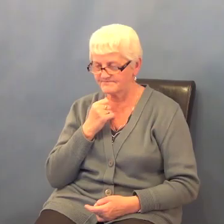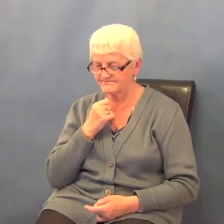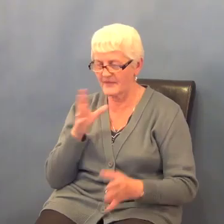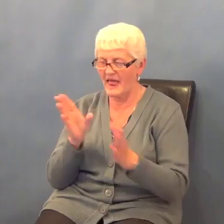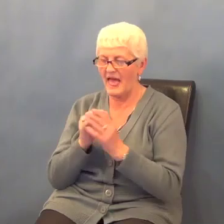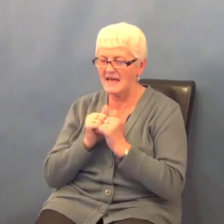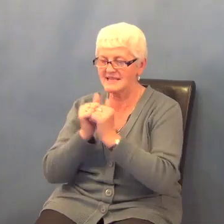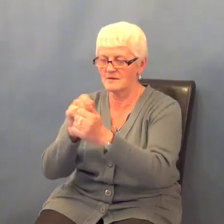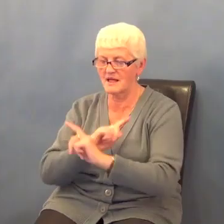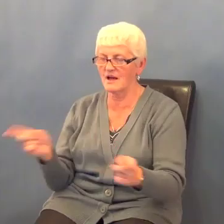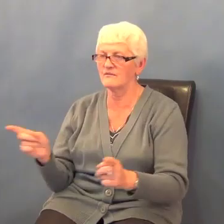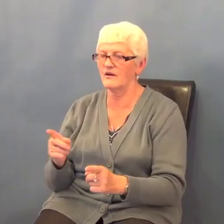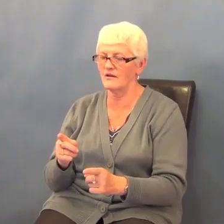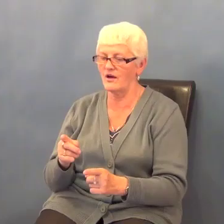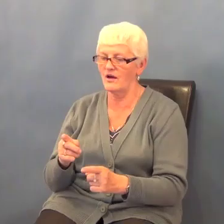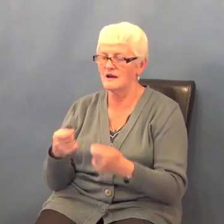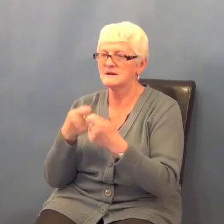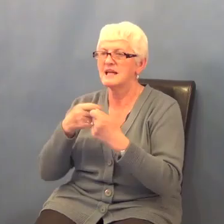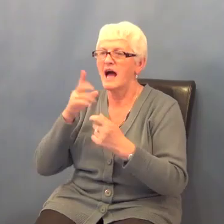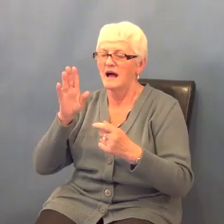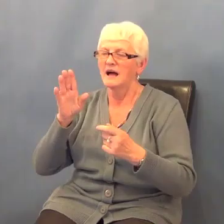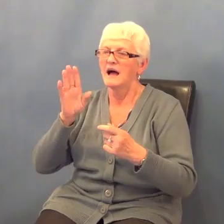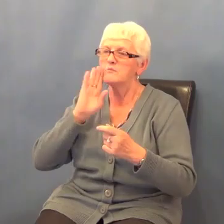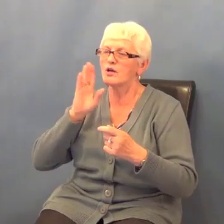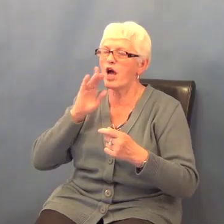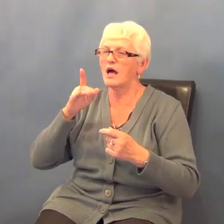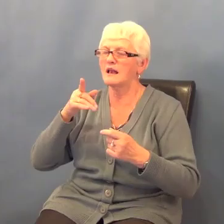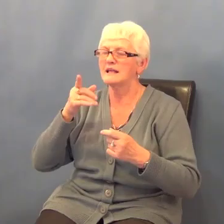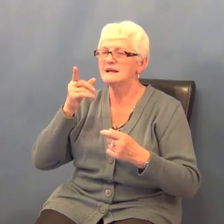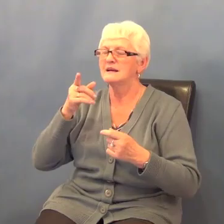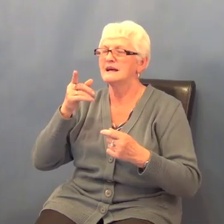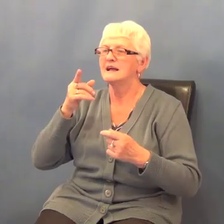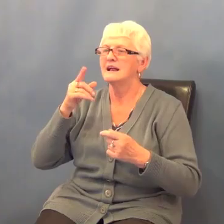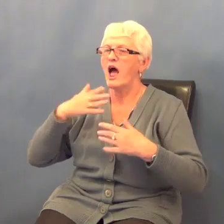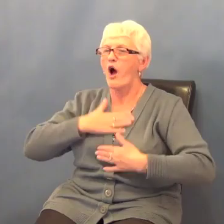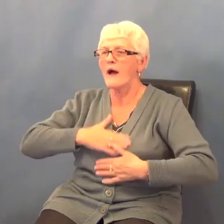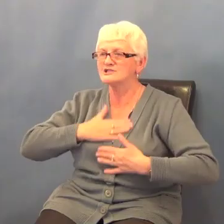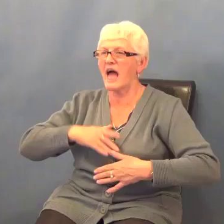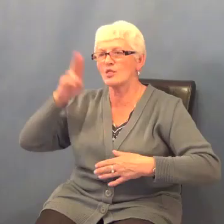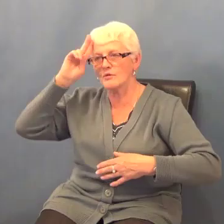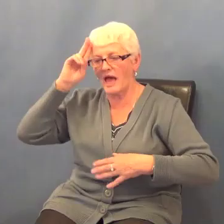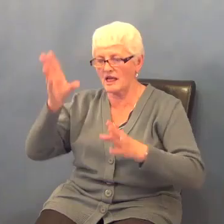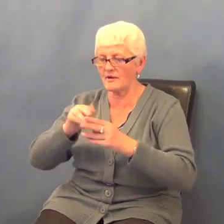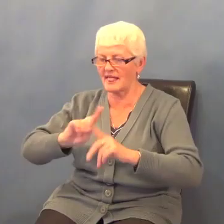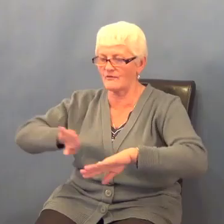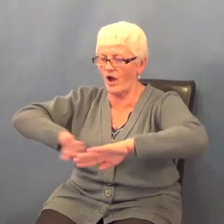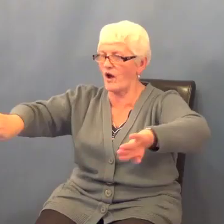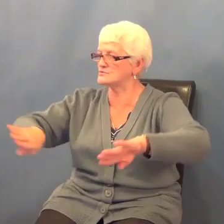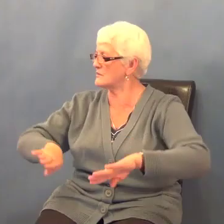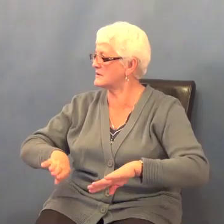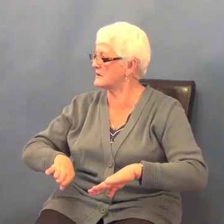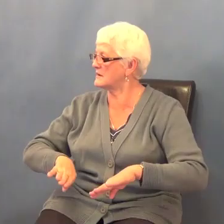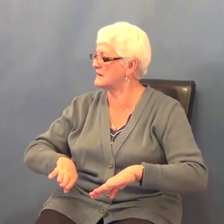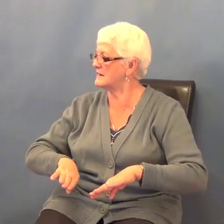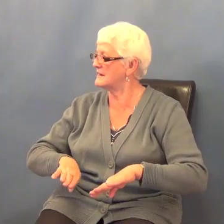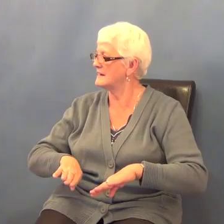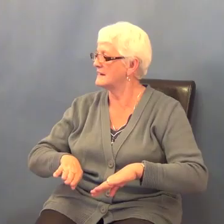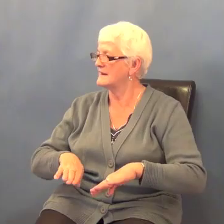Nie wolno razem iść, podobnie jak do łazienki, razem nie mogą iść, musi być osobno.